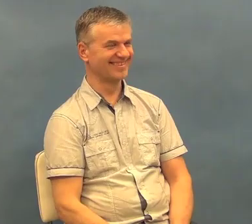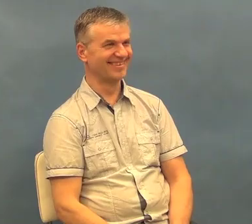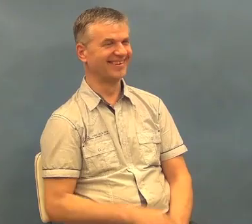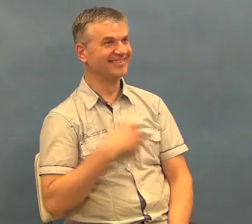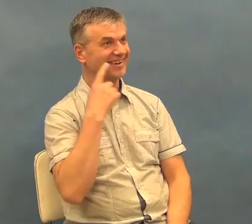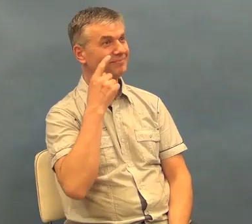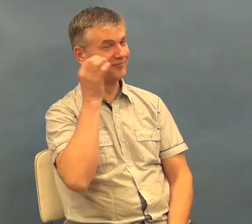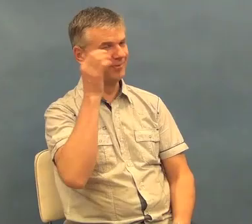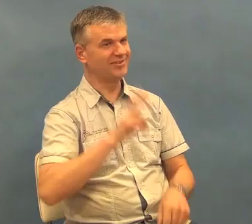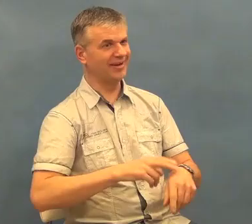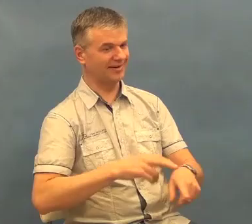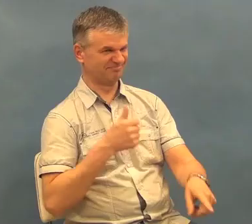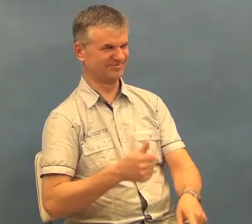Ja myślę, że super, że wymyślono taki zegar.